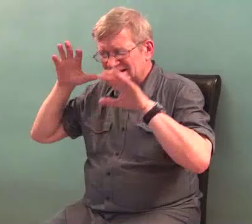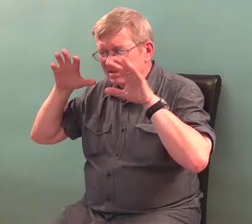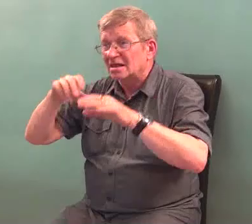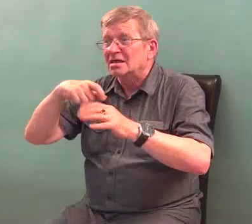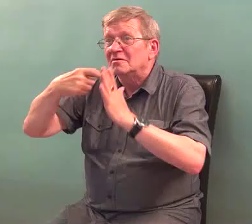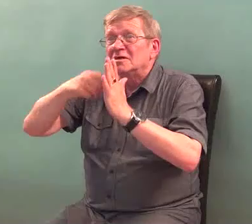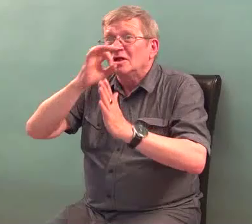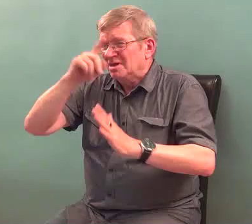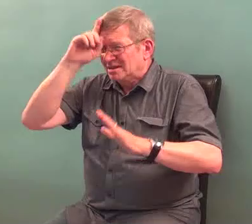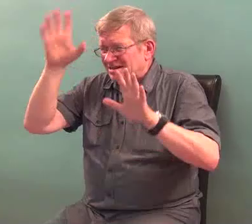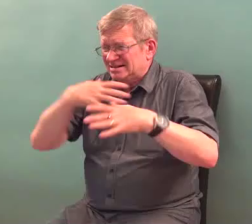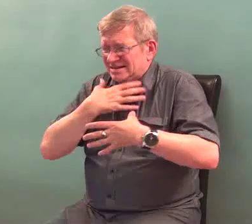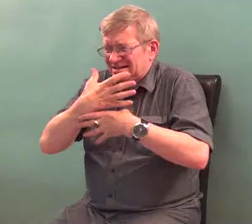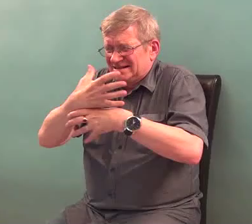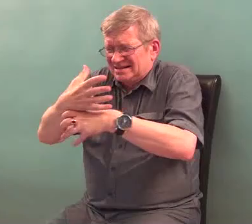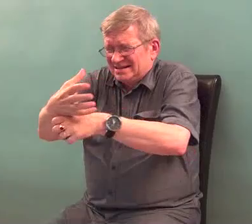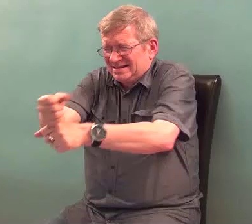Jak film był dobry, to był wielki ścisk.